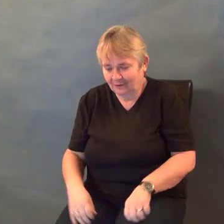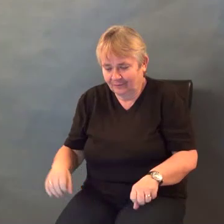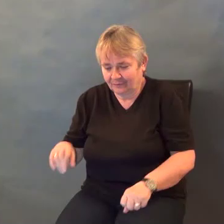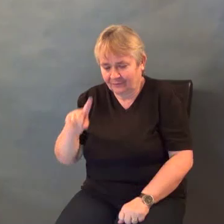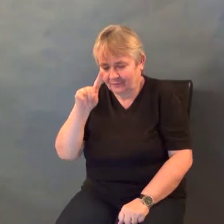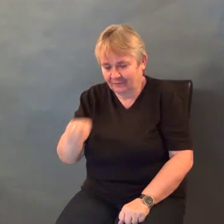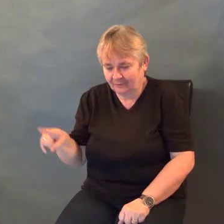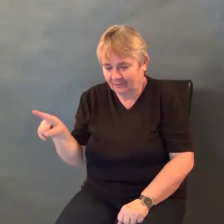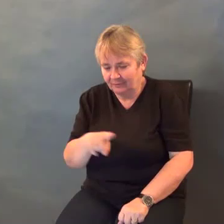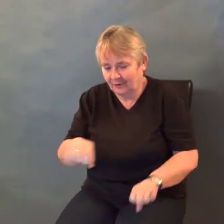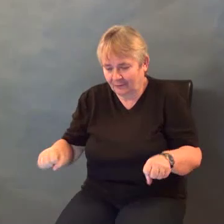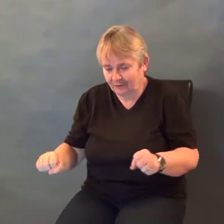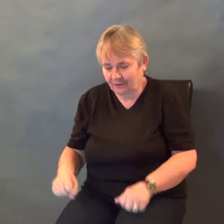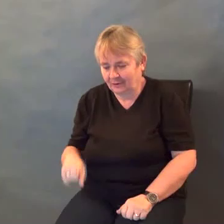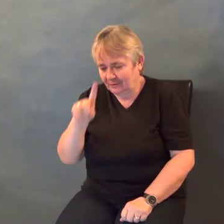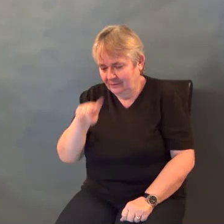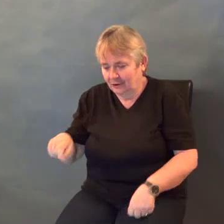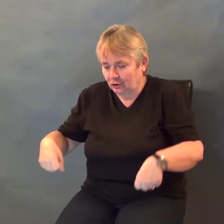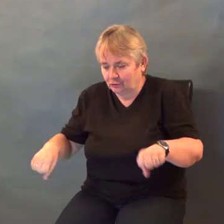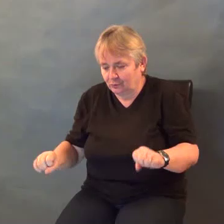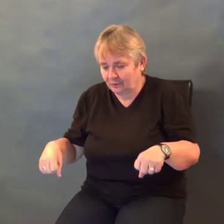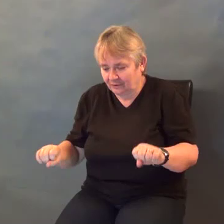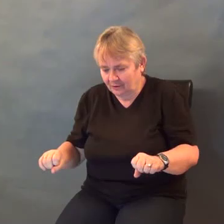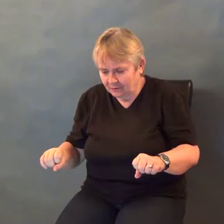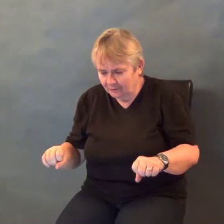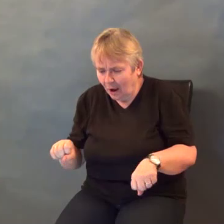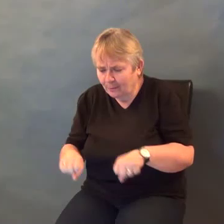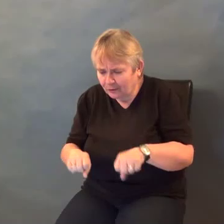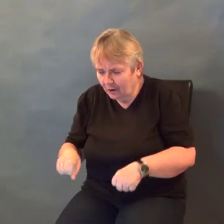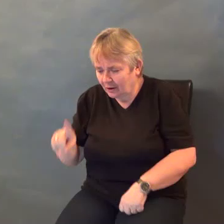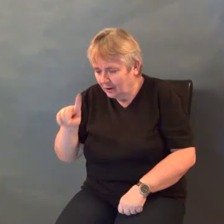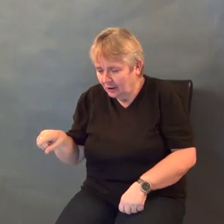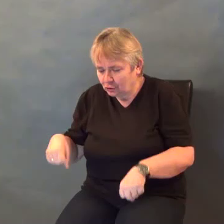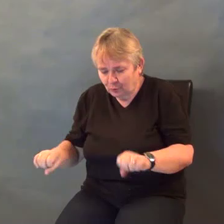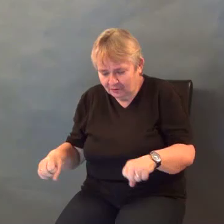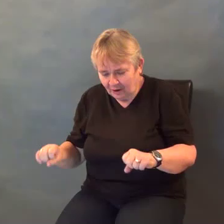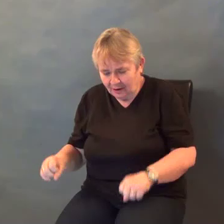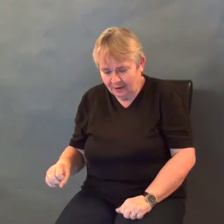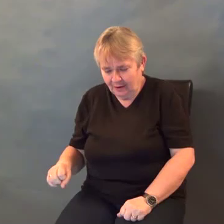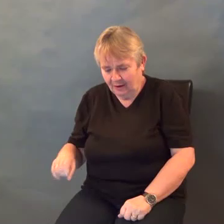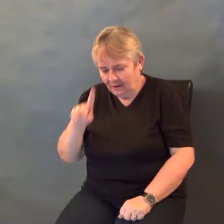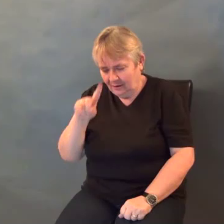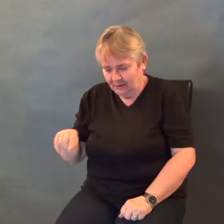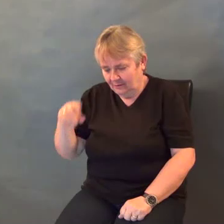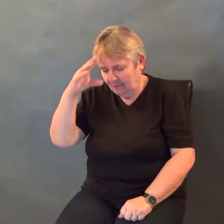Motor, skuter oraz motorower jest przekreślony na tym znaku.